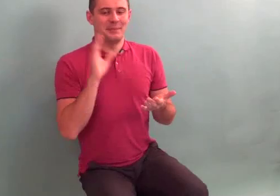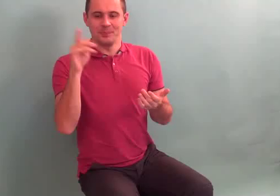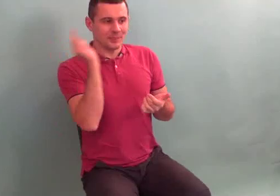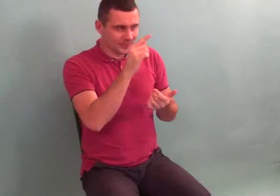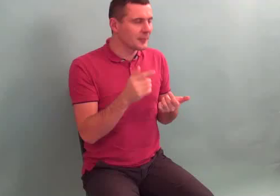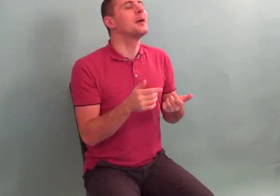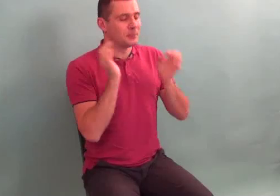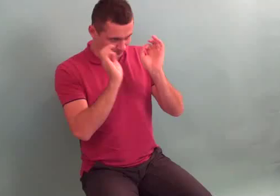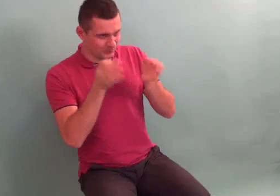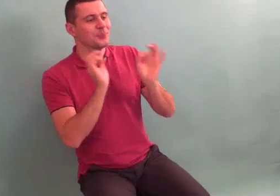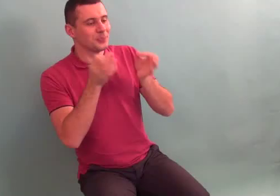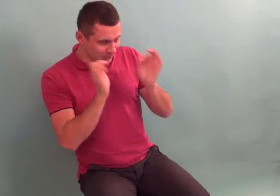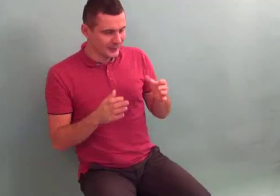Charlie zgadza się.